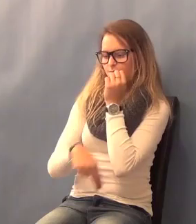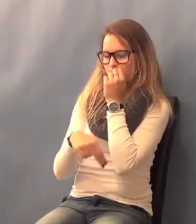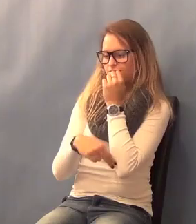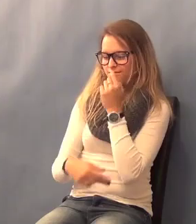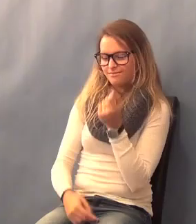Most?